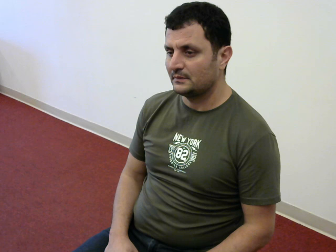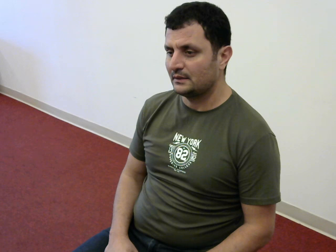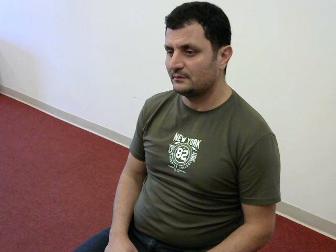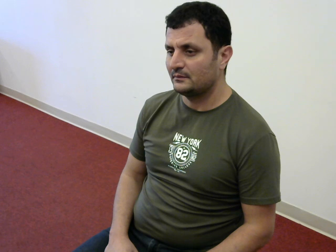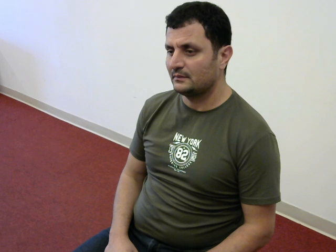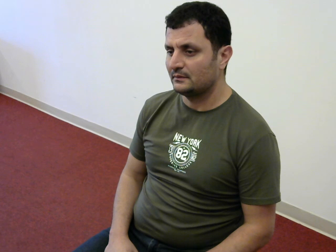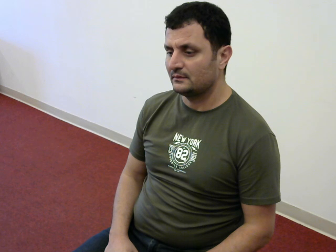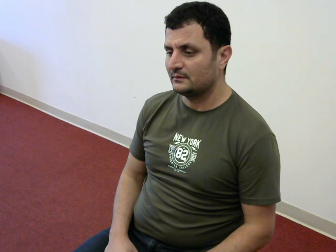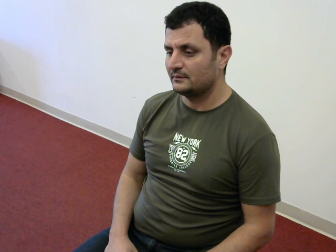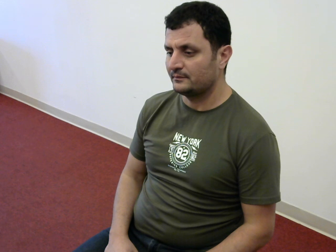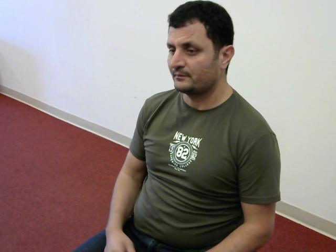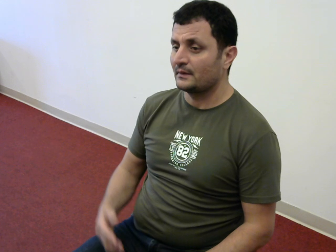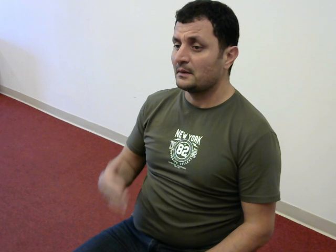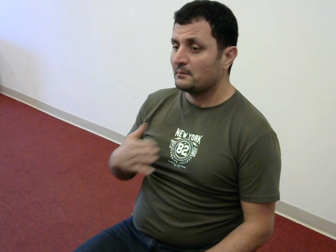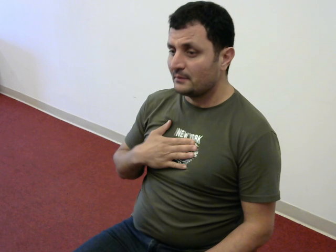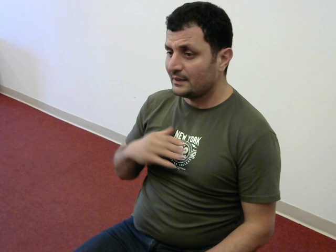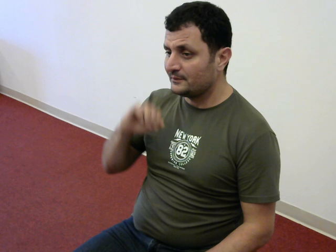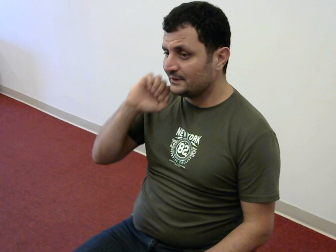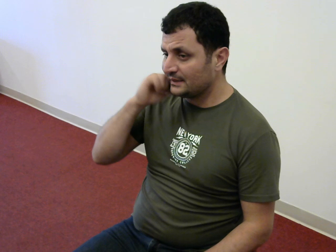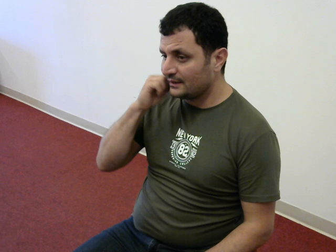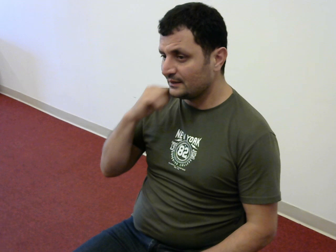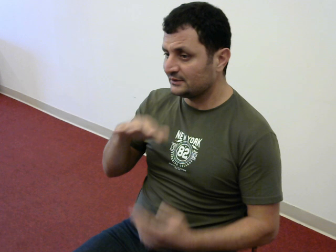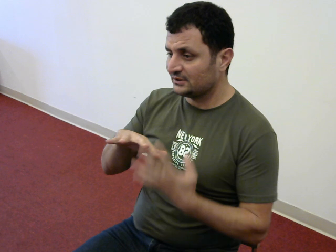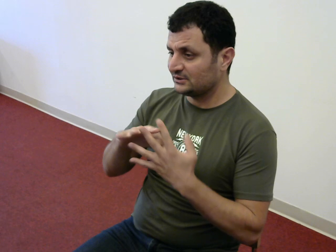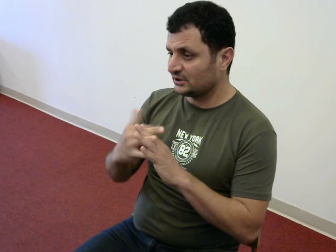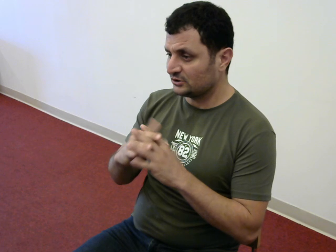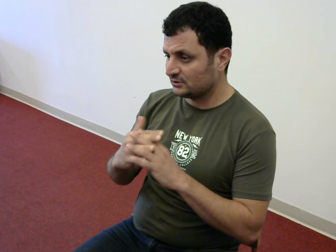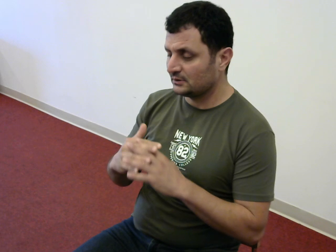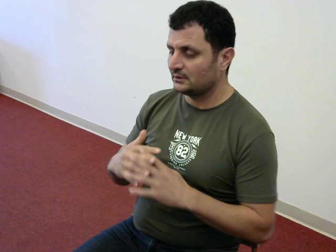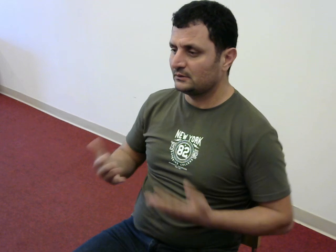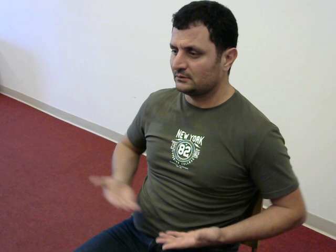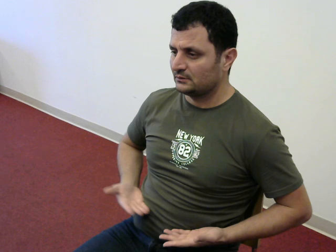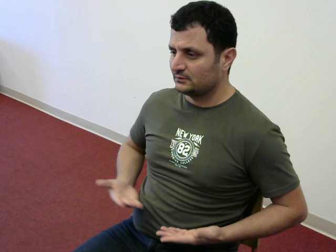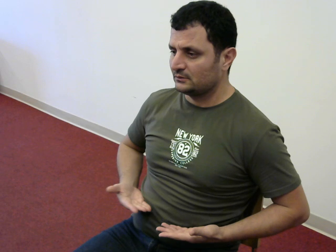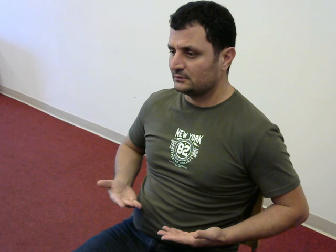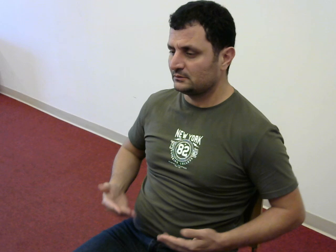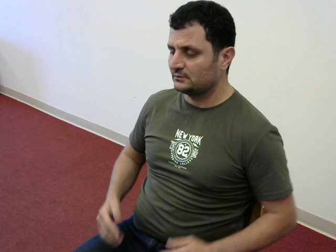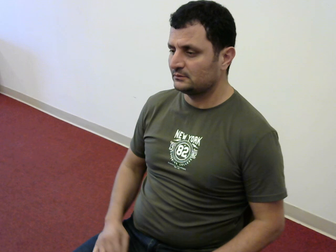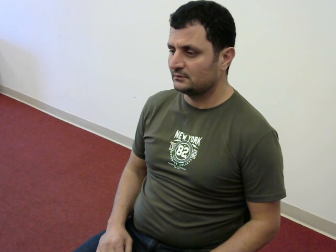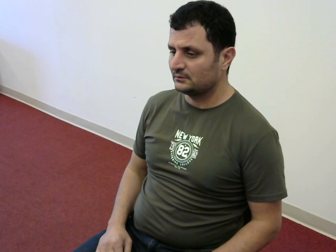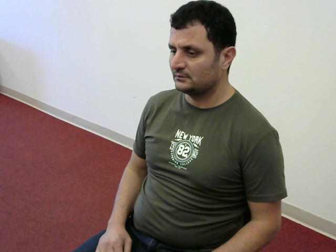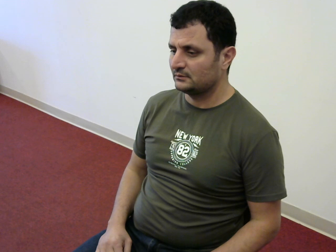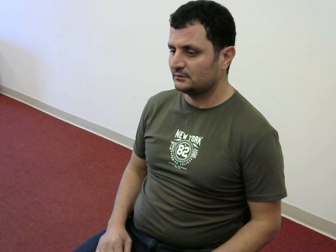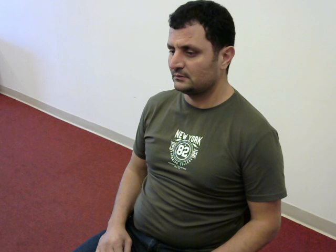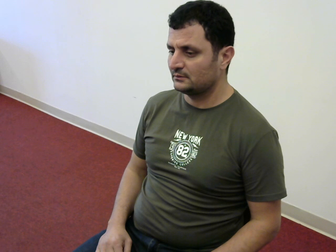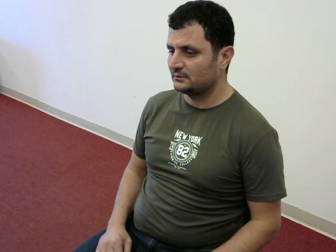Mənim nənəm kənddə yaşayır